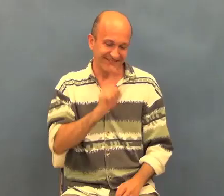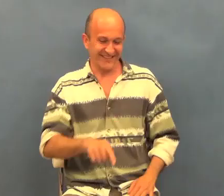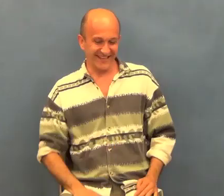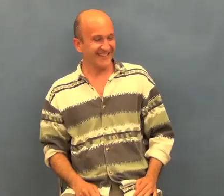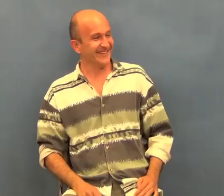Prawda.